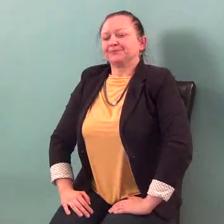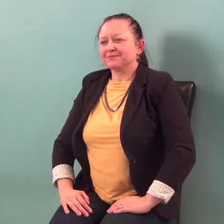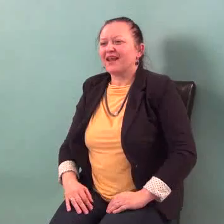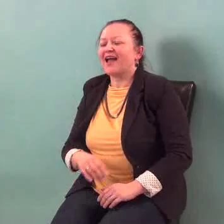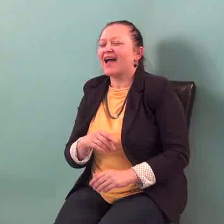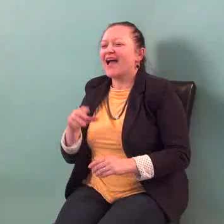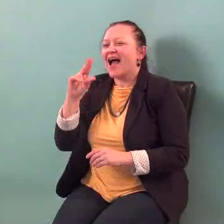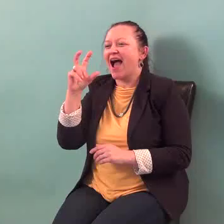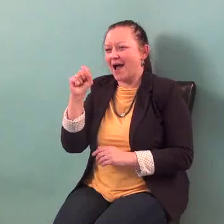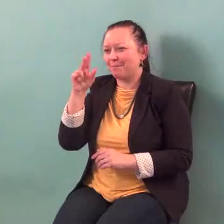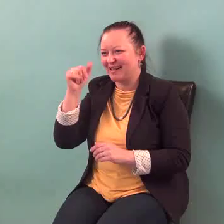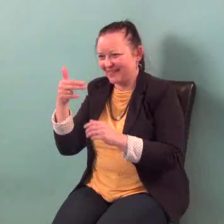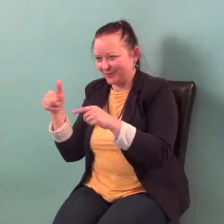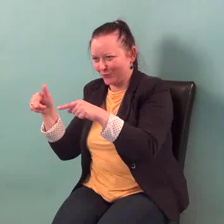Charlie Chaplin jest w domu.